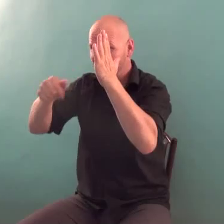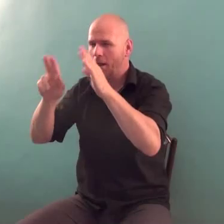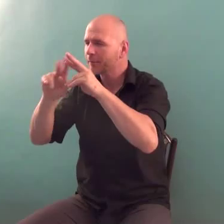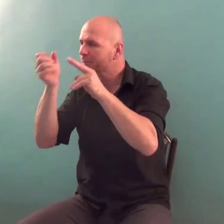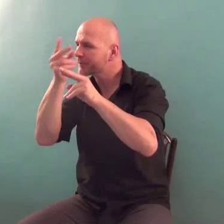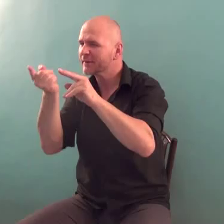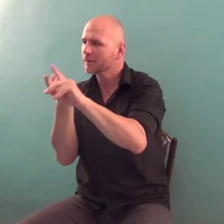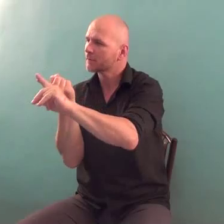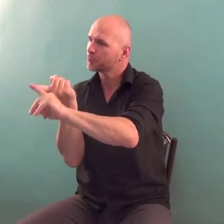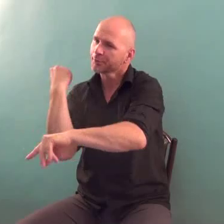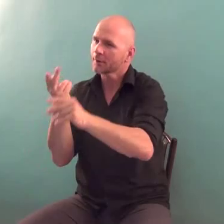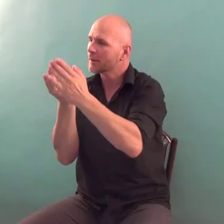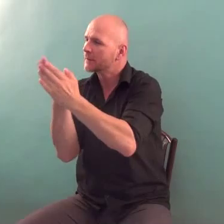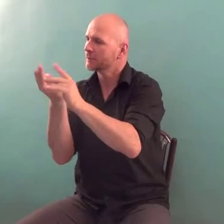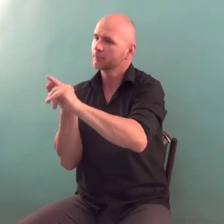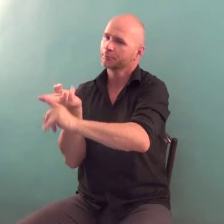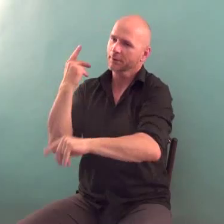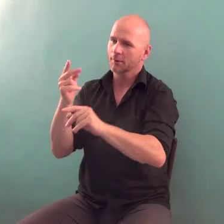Resztki kitu Charlie Chaplin odrzuca do tyłu.